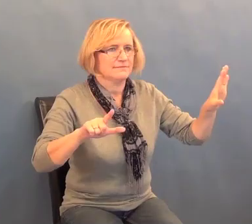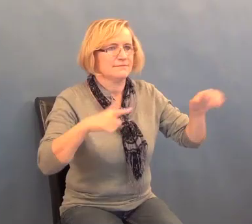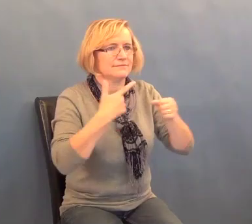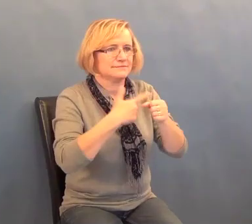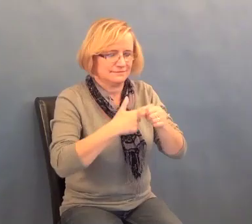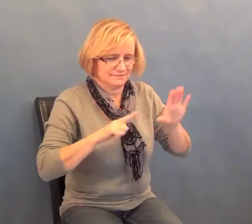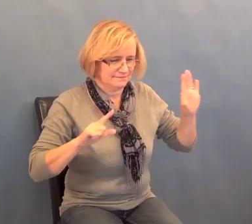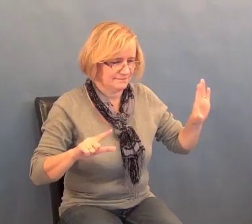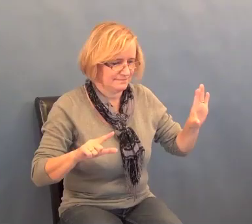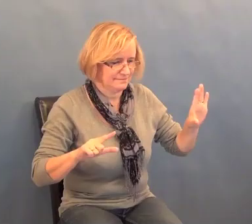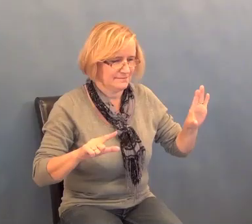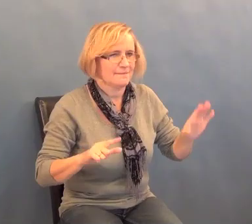Dwudziestego siódmego.